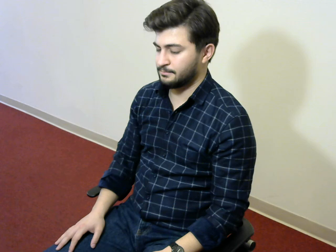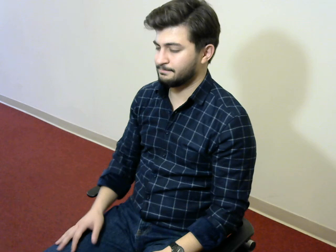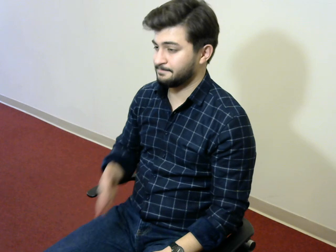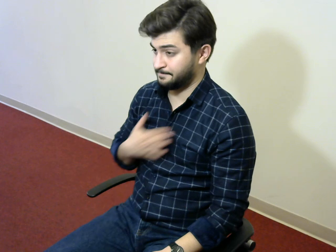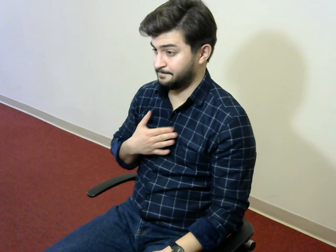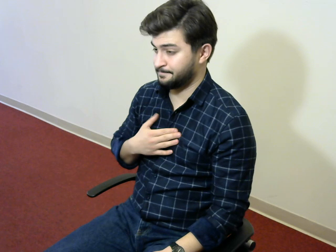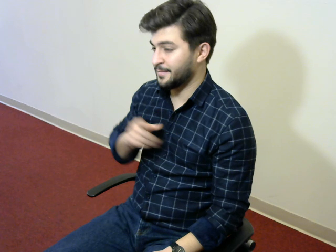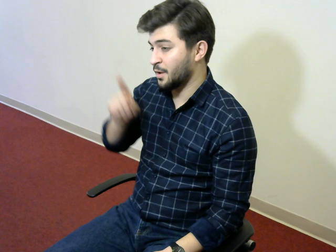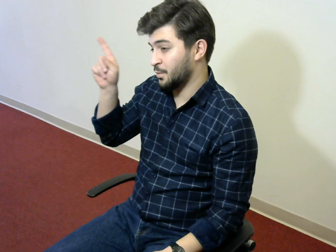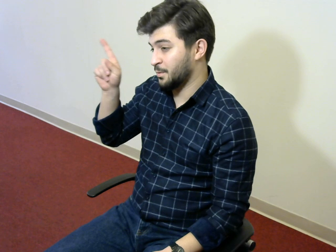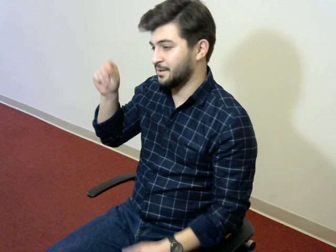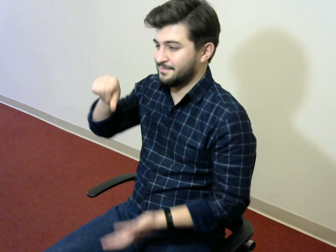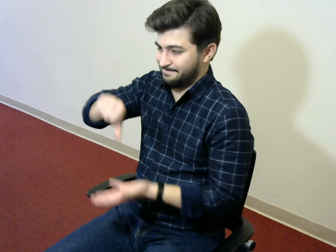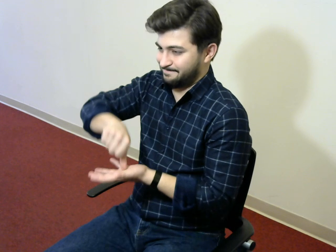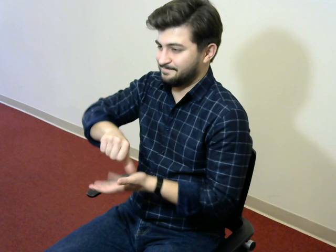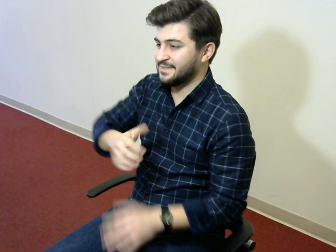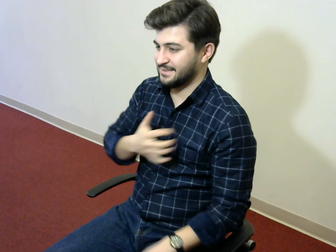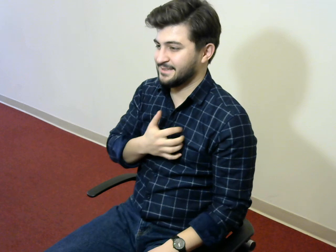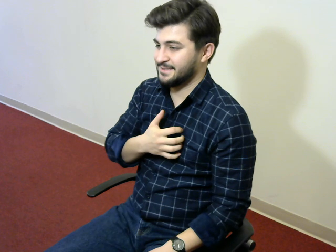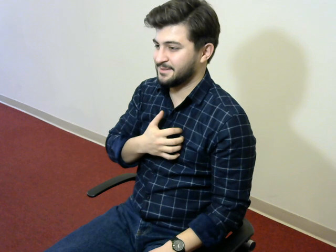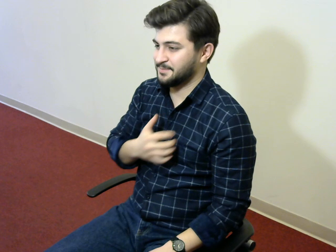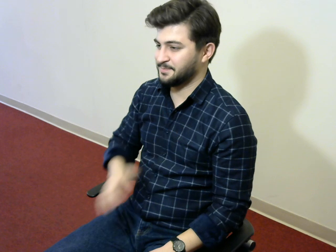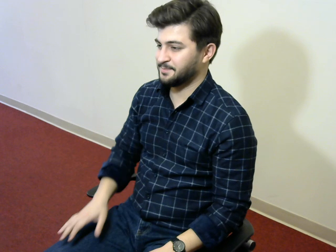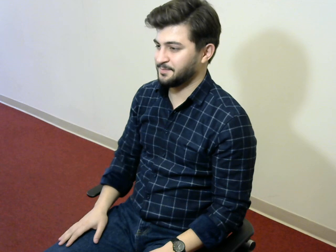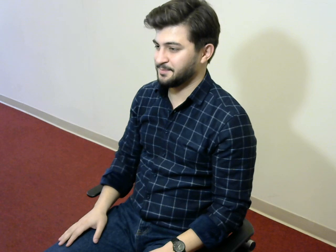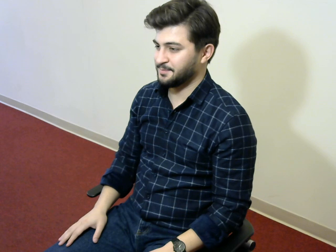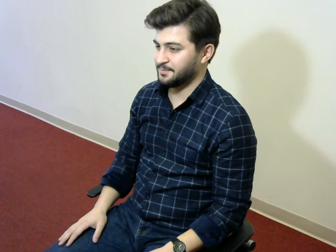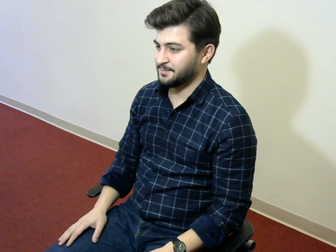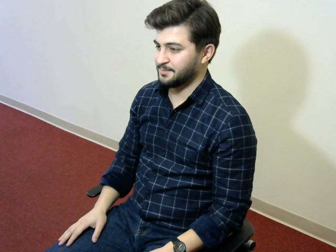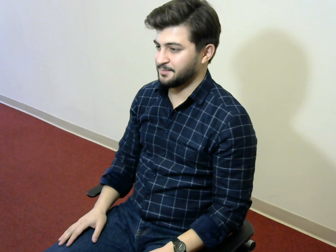Mən orda olmaq istəyərdim